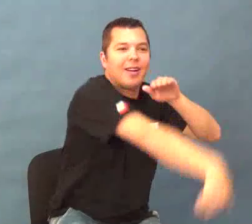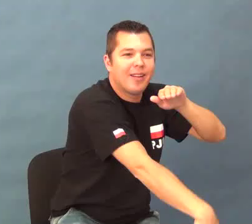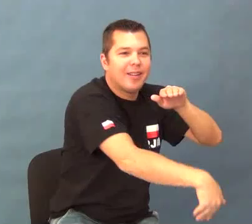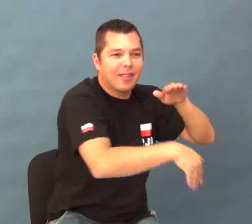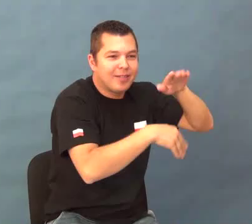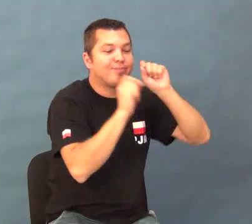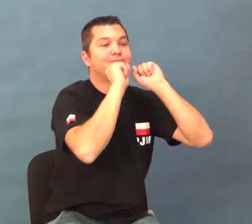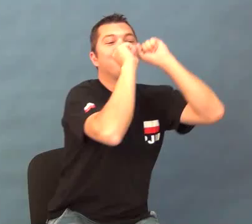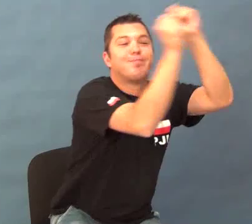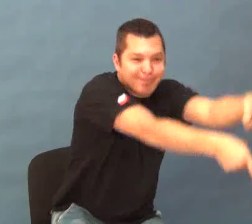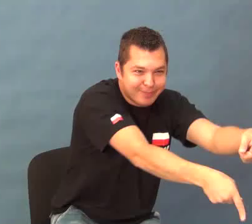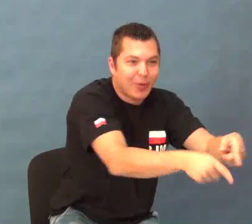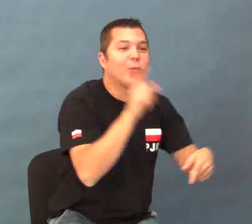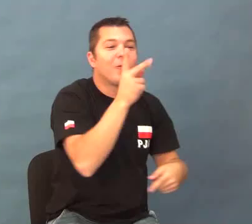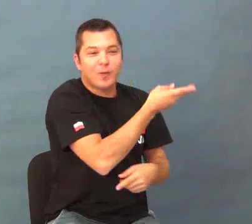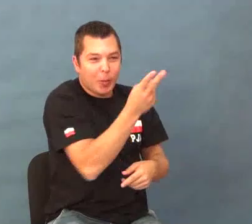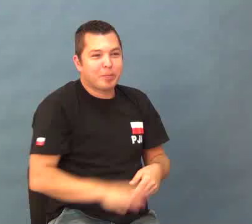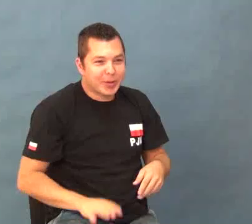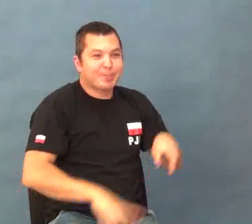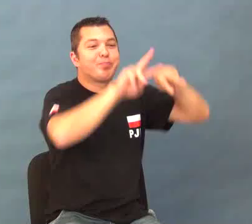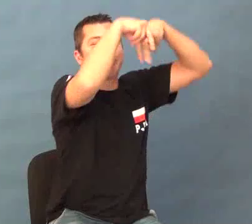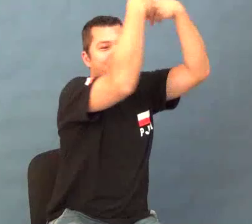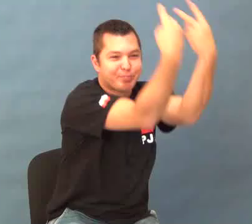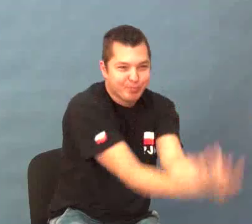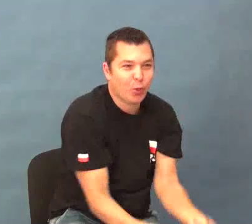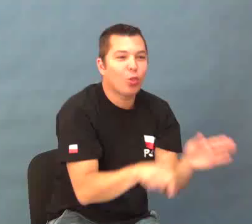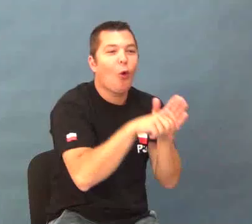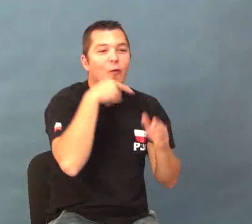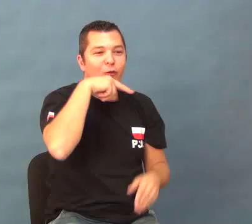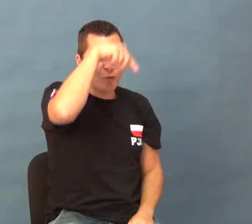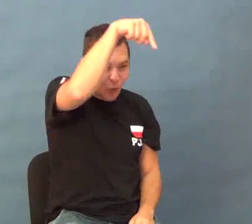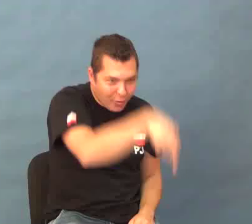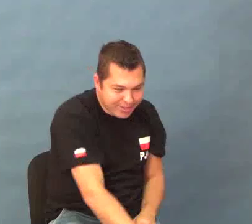Chłopak i pies wpadają w dół skarpy, do wody.